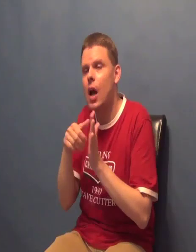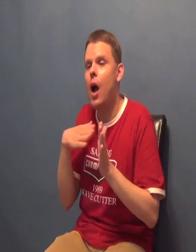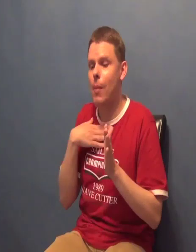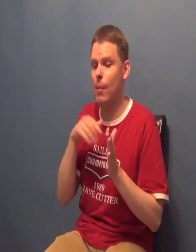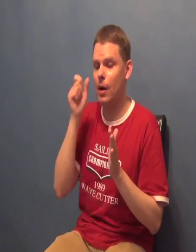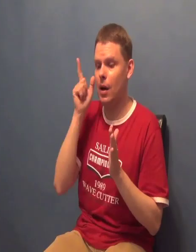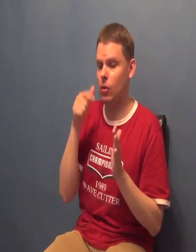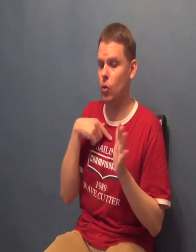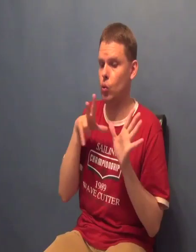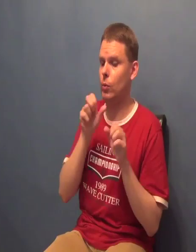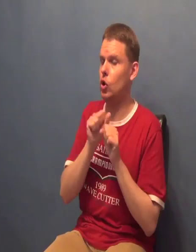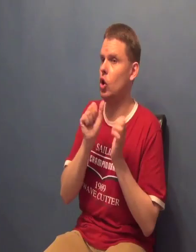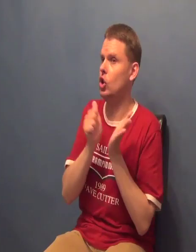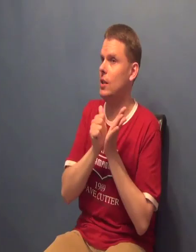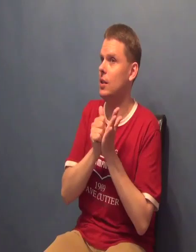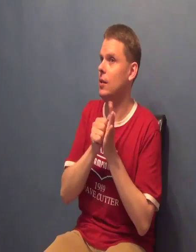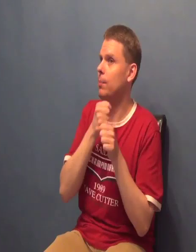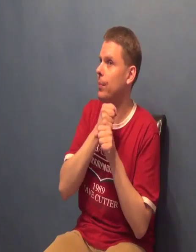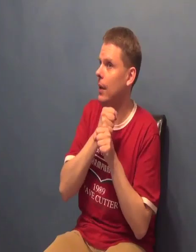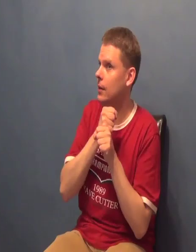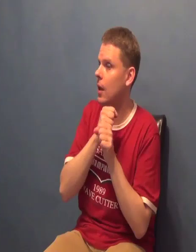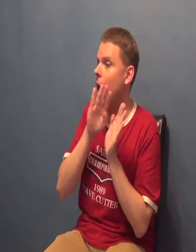Rano od ósmej do szesnastej pracuję.